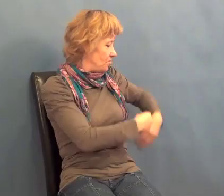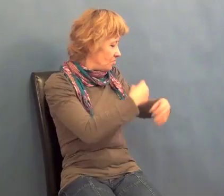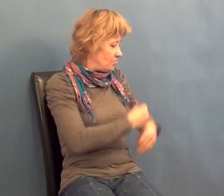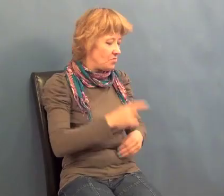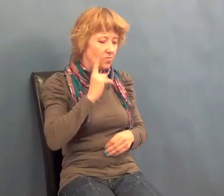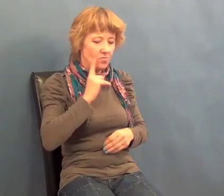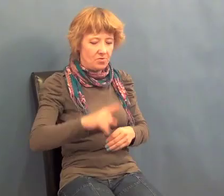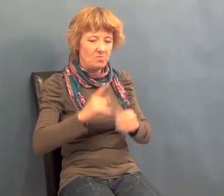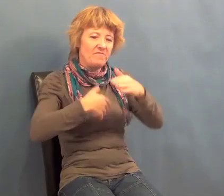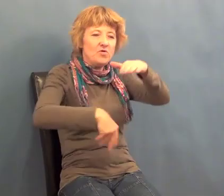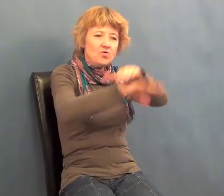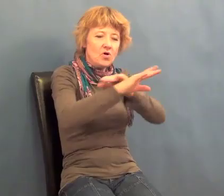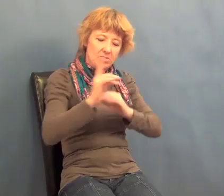Mały chłopiec wychodzi, tata mu coś przykazuje.